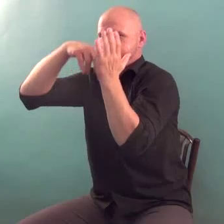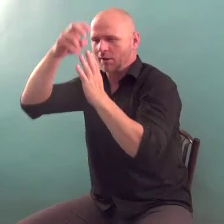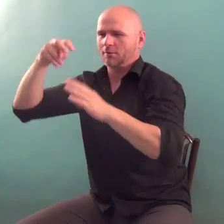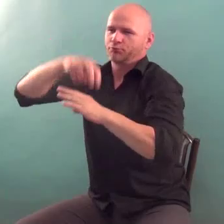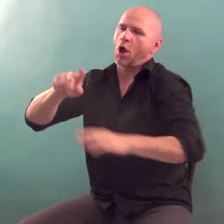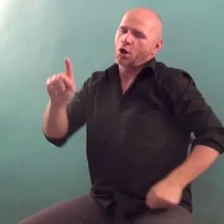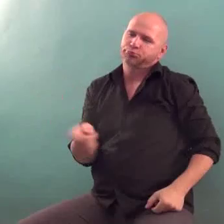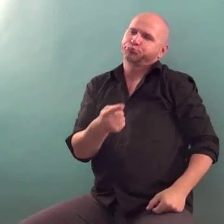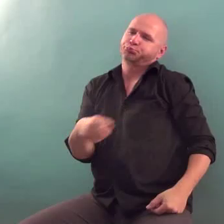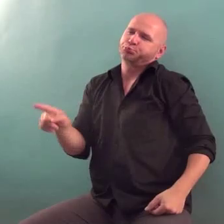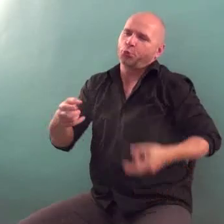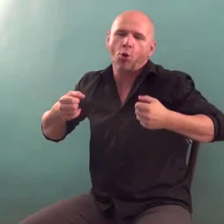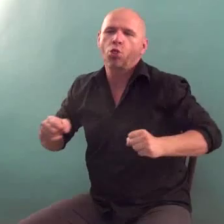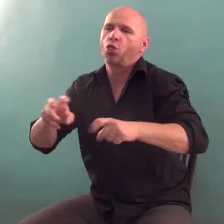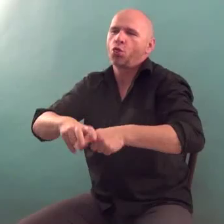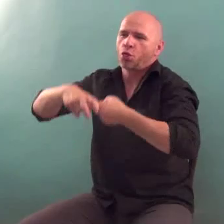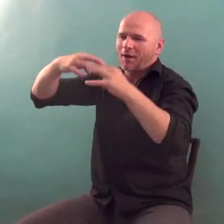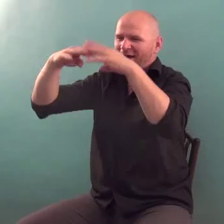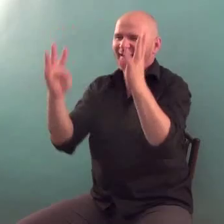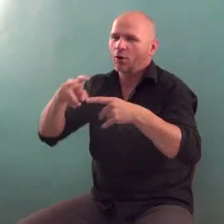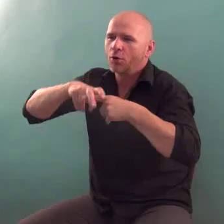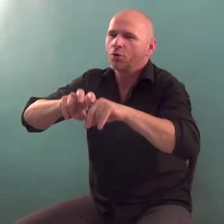Wskakuje do środka, a ptaszek huśta się w klatce na huśtawce, nie świadomy niczego.